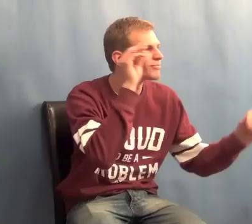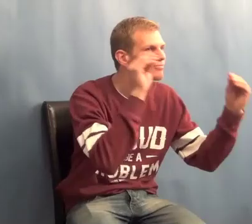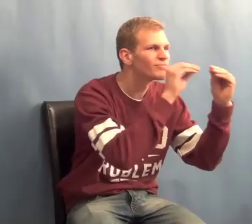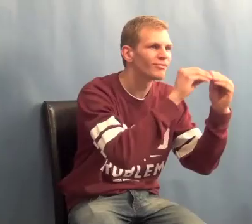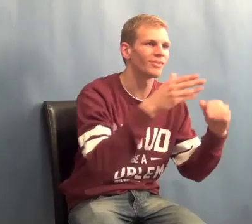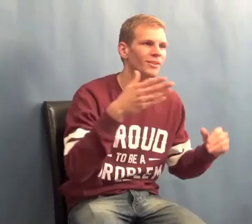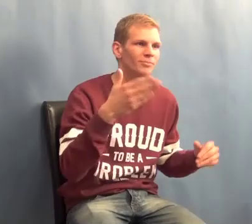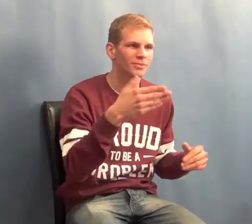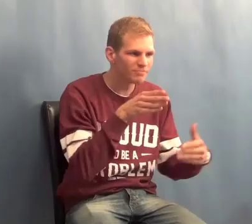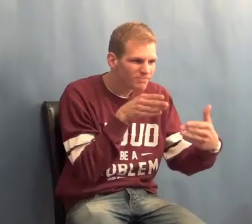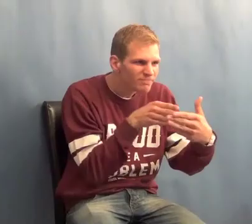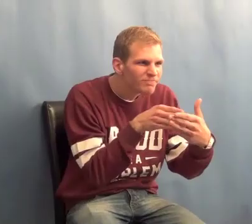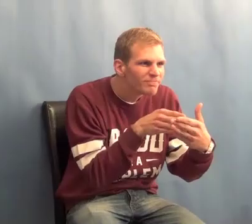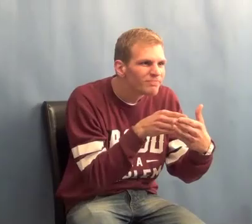Ryba, zła, podpłynęła pod szybę.